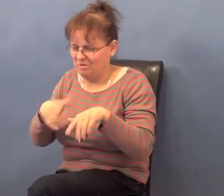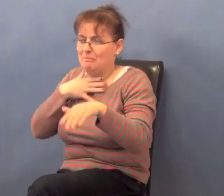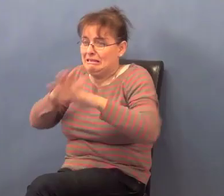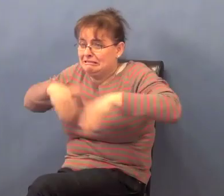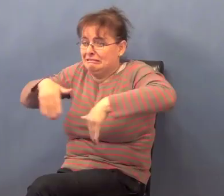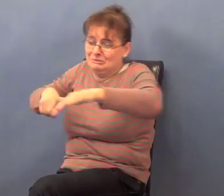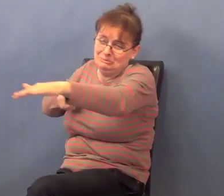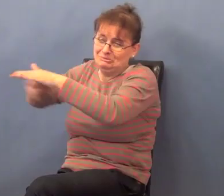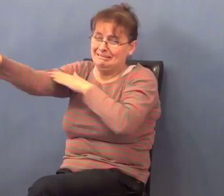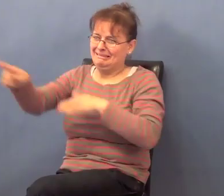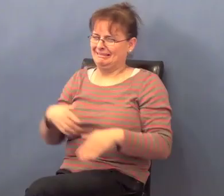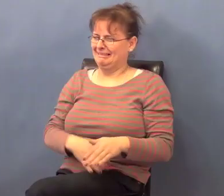Pies szybko biegnie, ucieka.